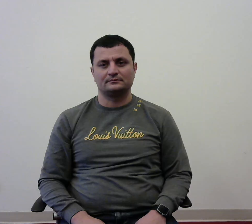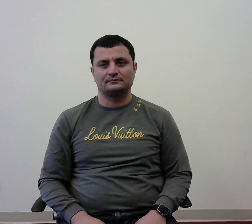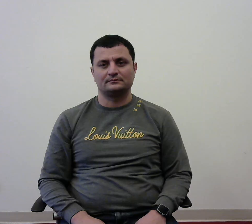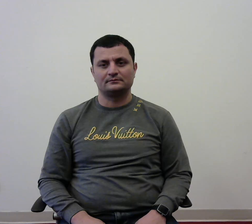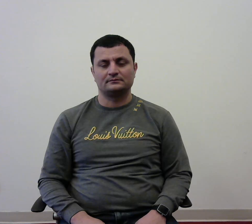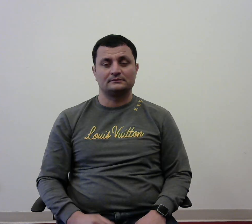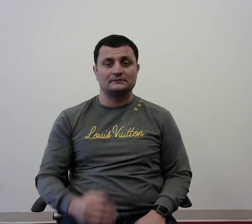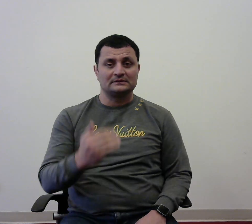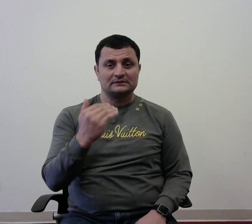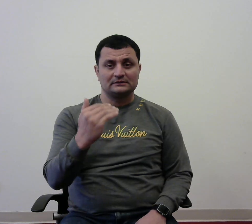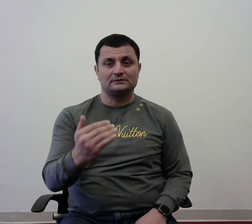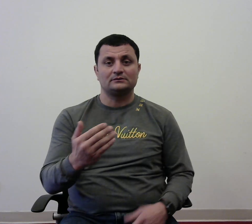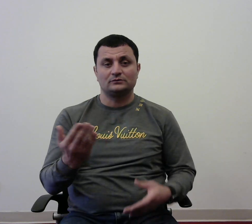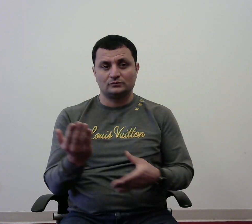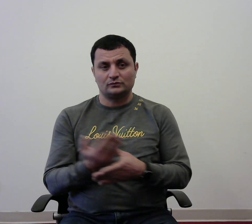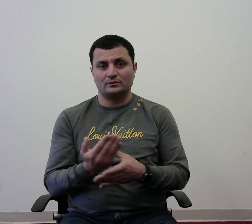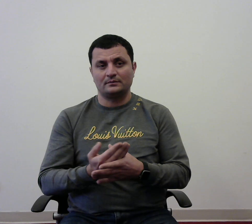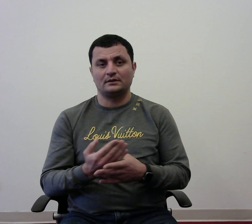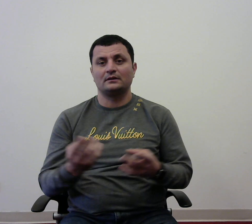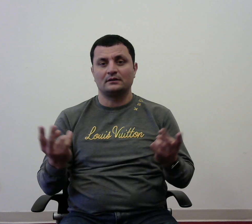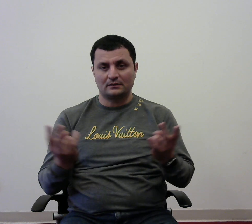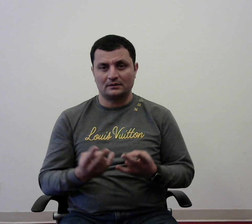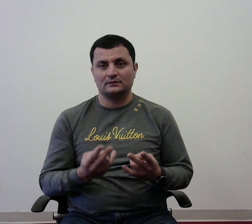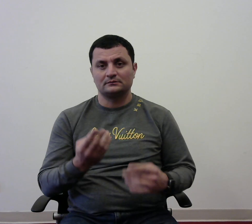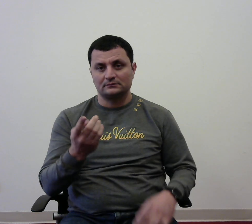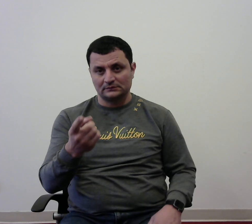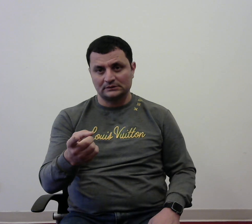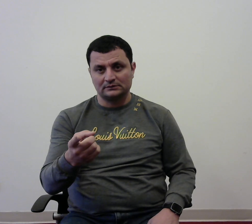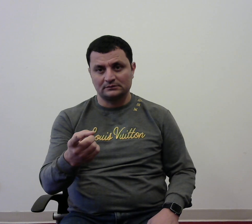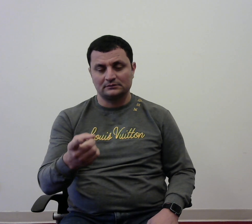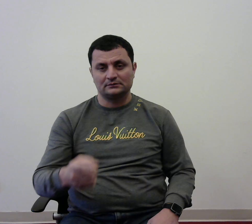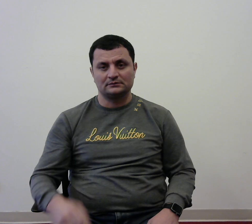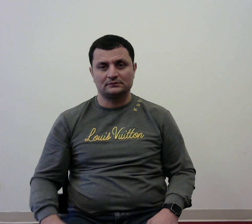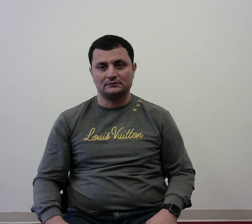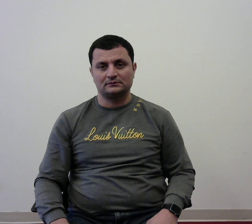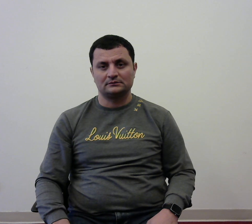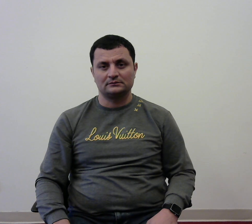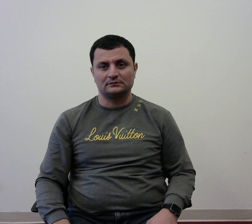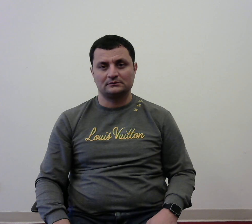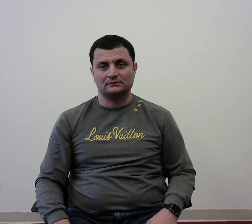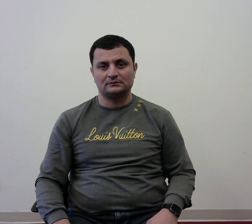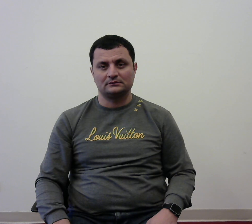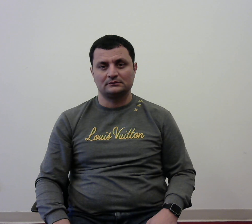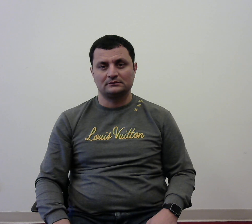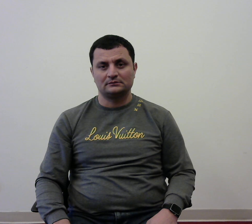Sizə kömək lazımdır mı?